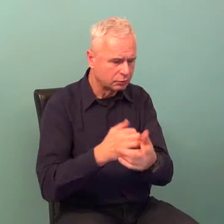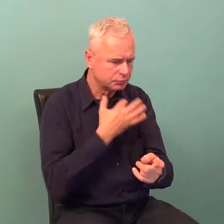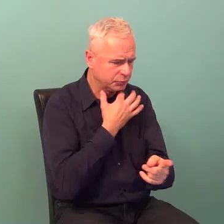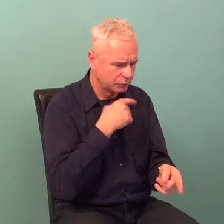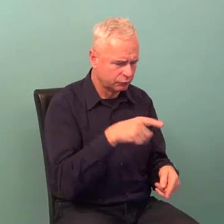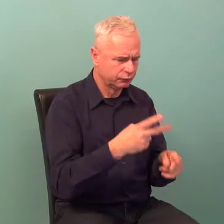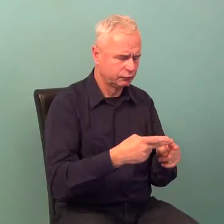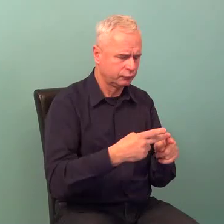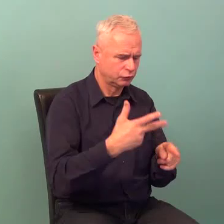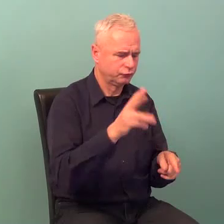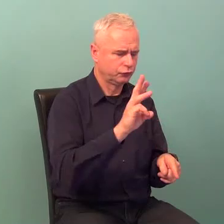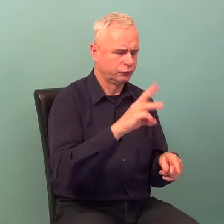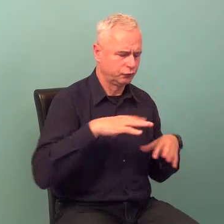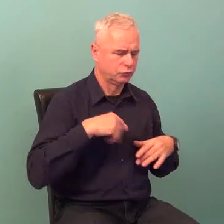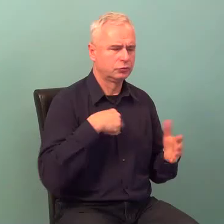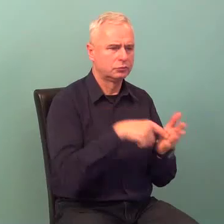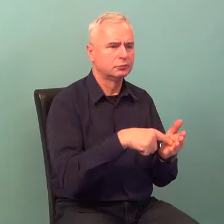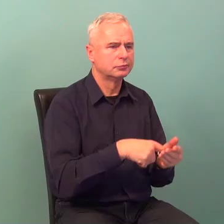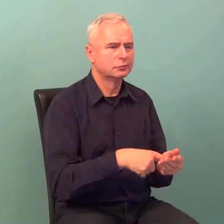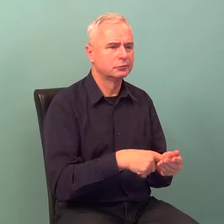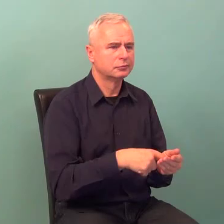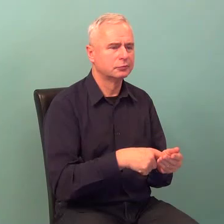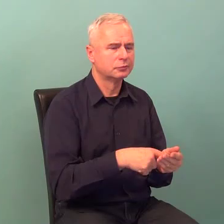W ten wtorek, dwudziestego trzeciego mam wolny termin.